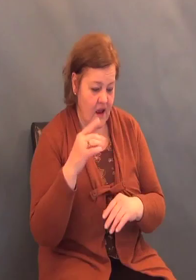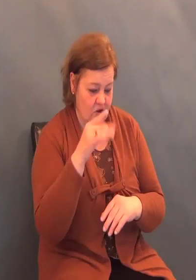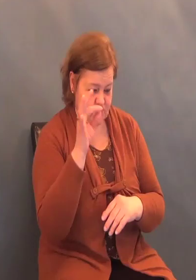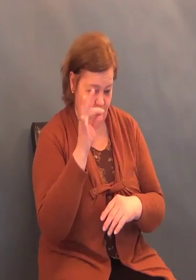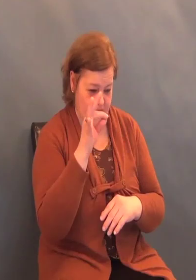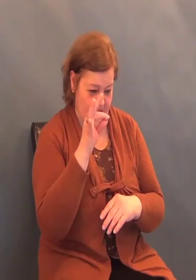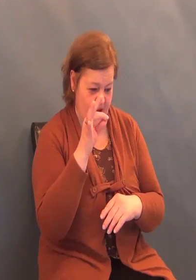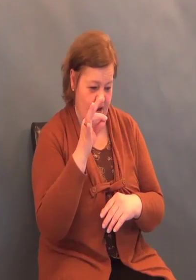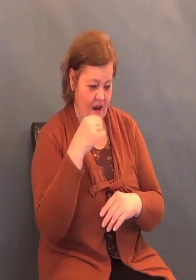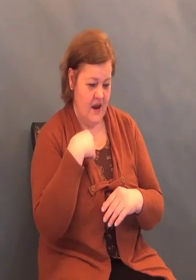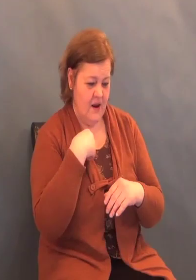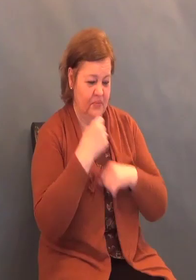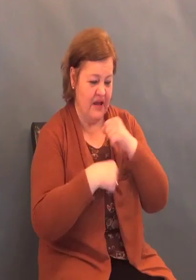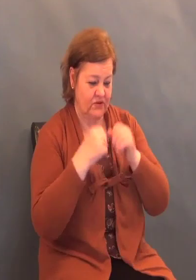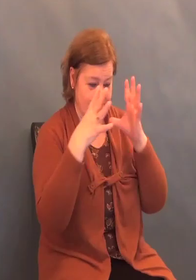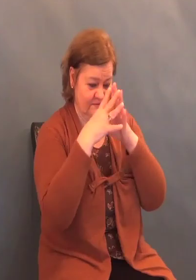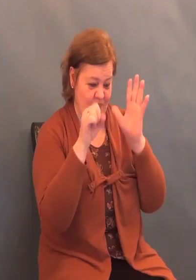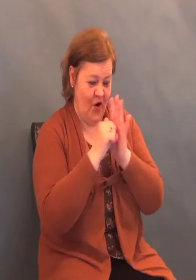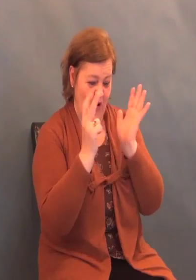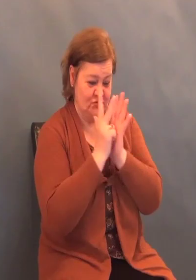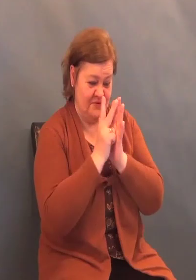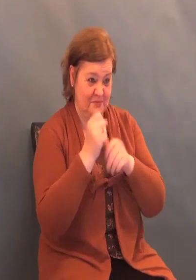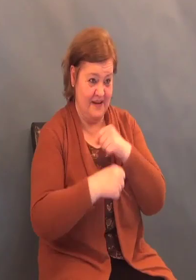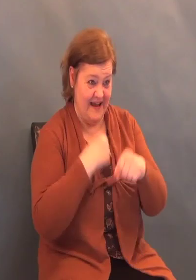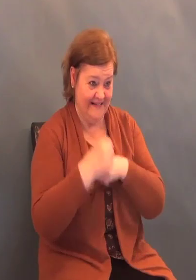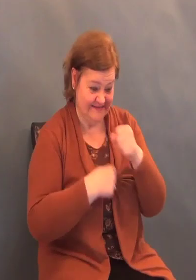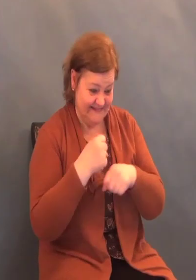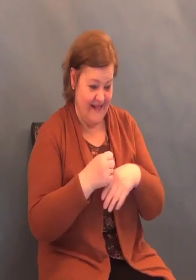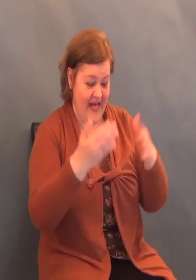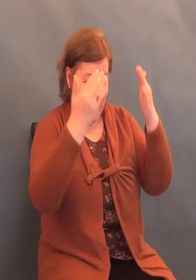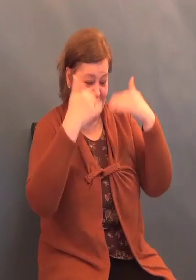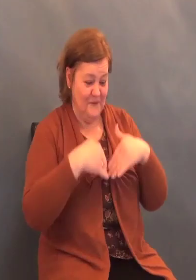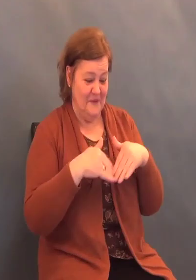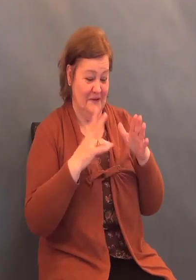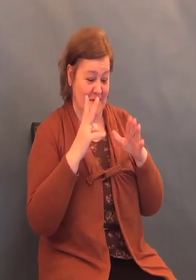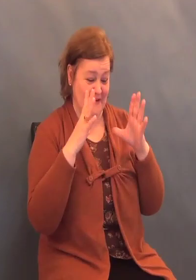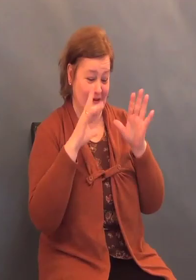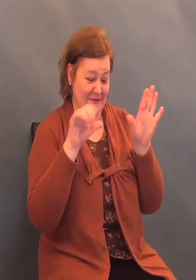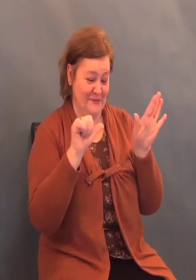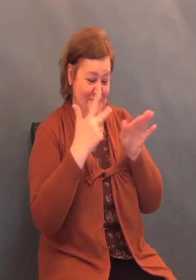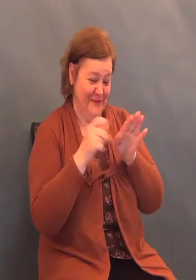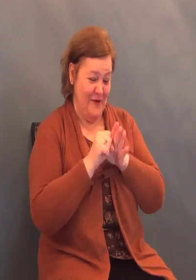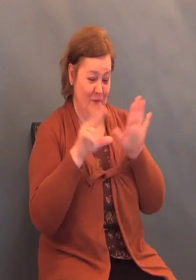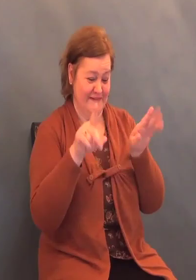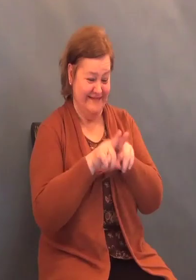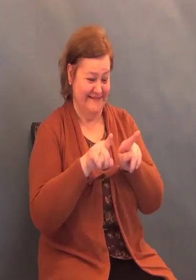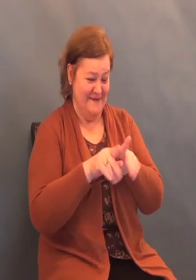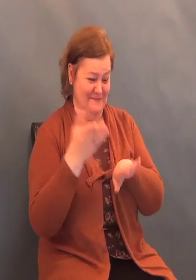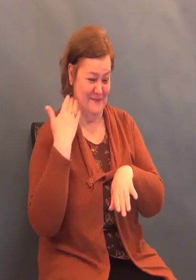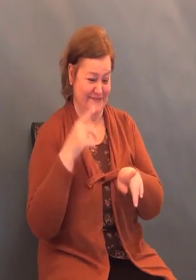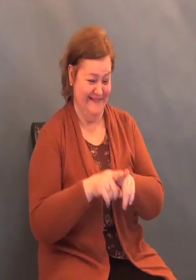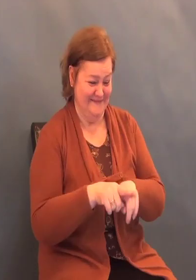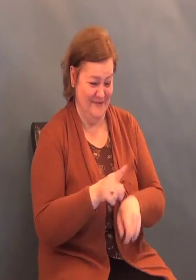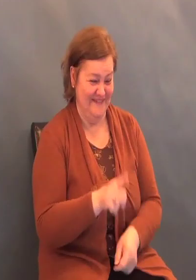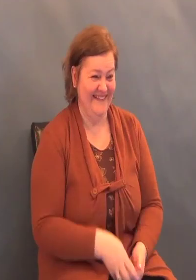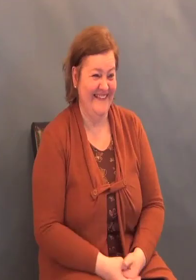W środę pracuję od dziesiątej do osiemnastej, a potem od szóstej trzydzieści do ósmej, tak samo jak wcześniej.